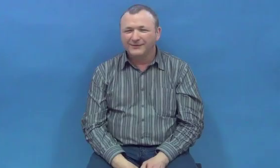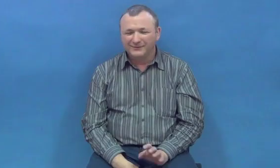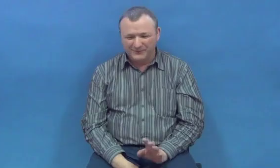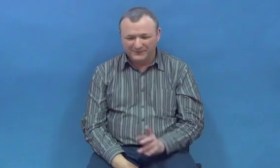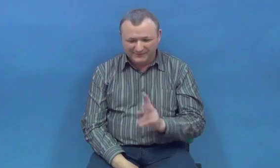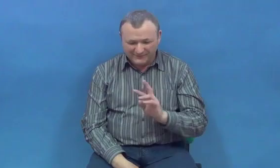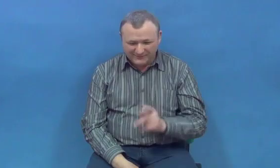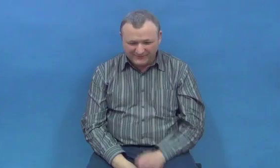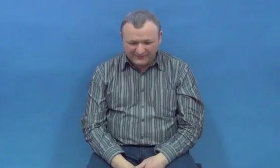Poczekaj, muszę się zorientować.